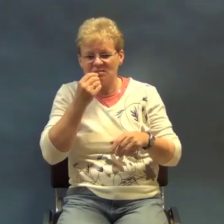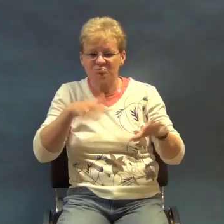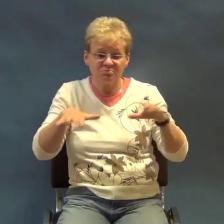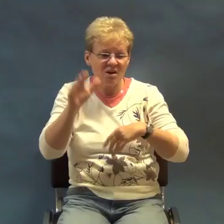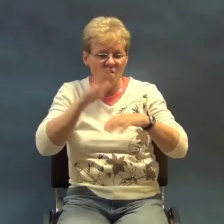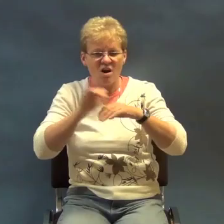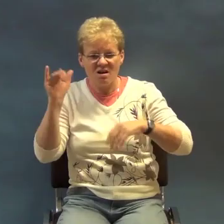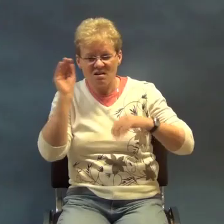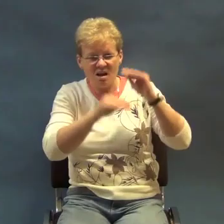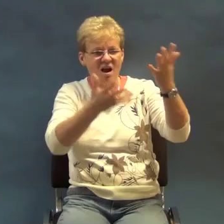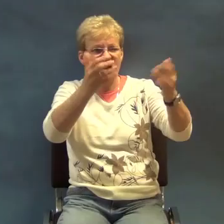A koledzy mówią mu: O, jesteś!